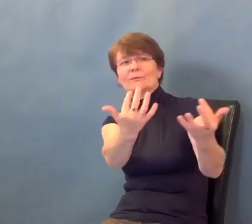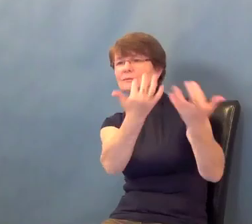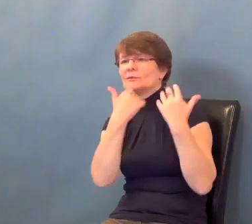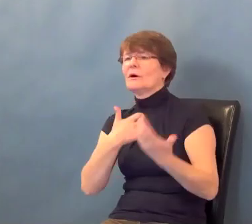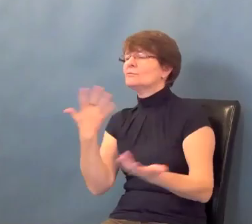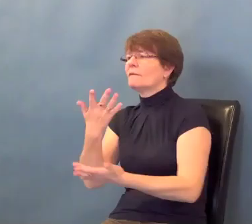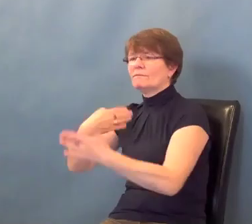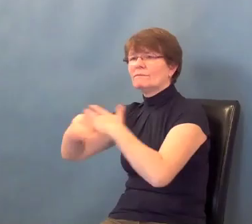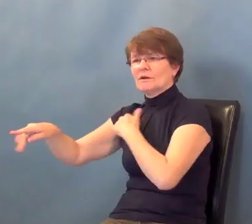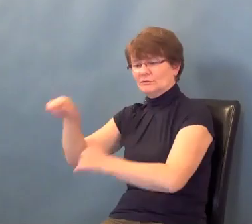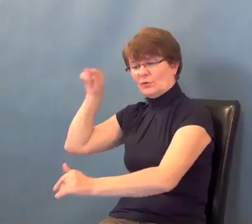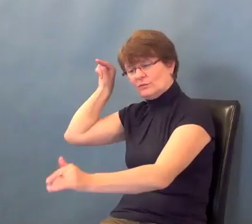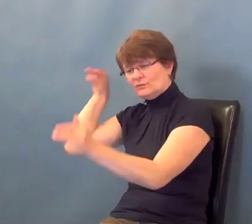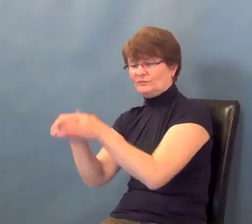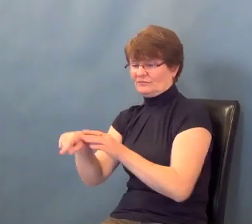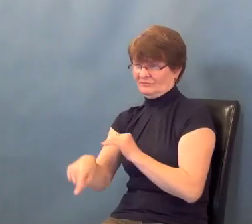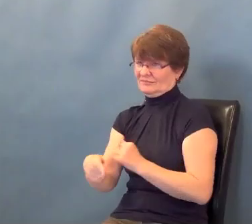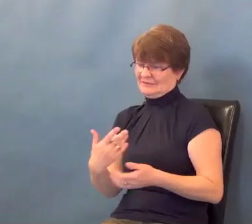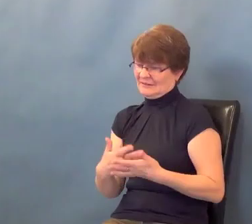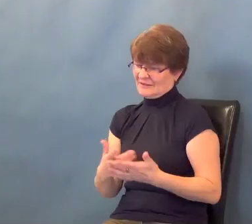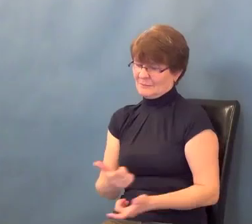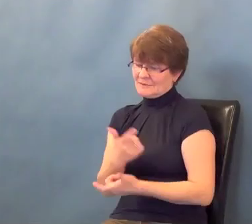Wychodzę, uciekam, bo to jest niebezpieczne.